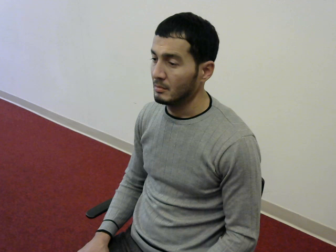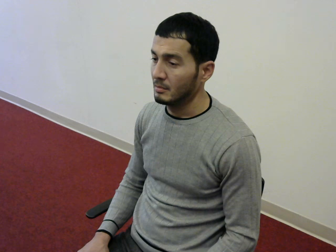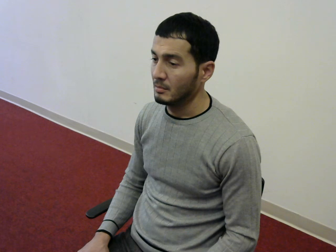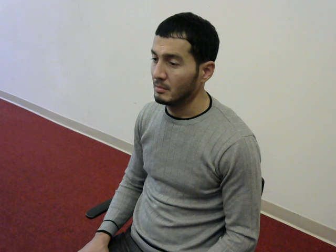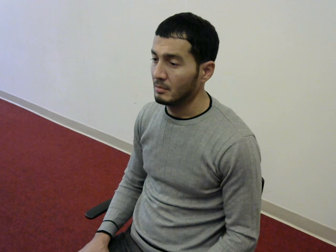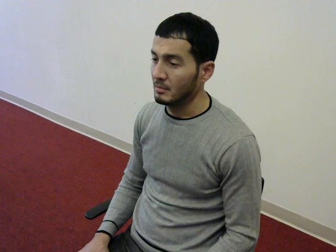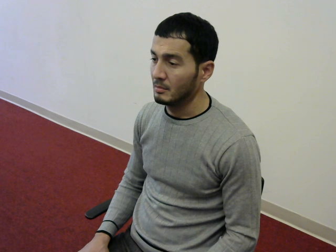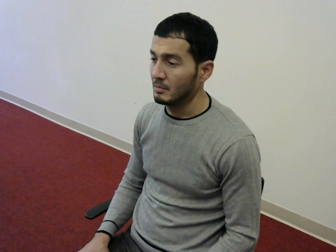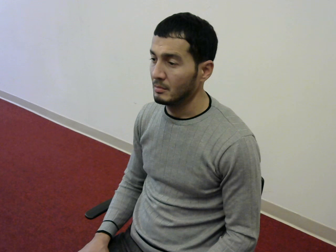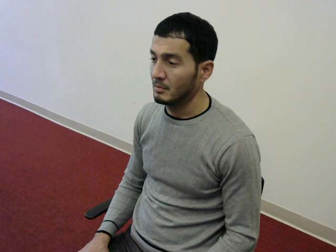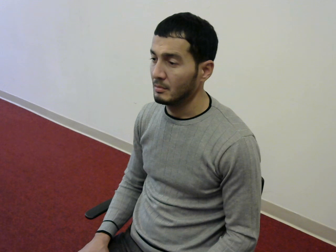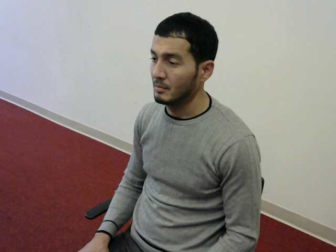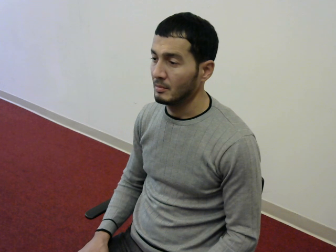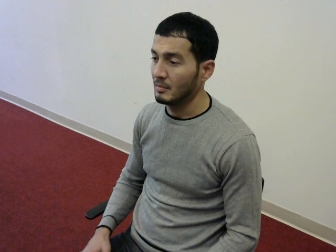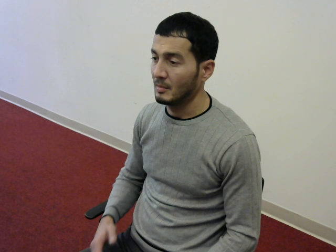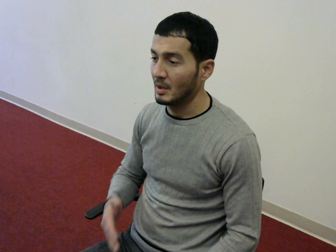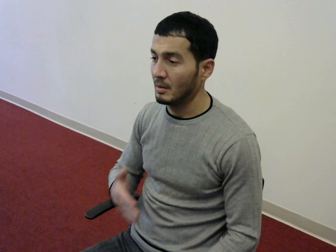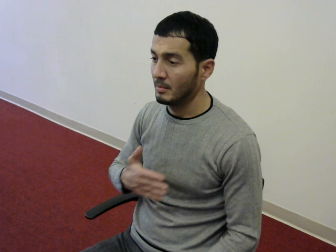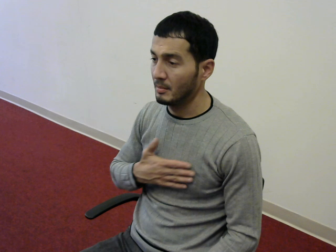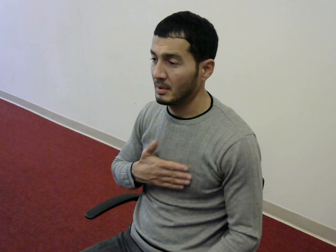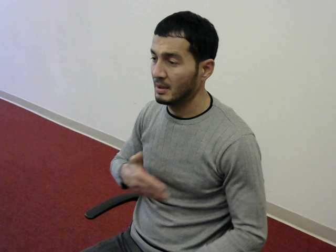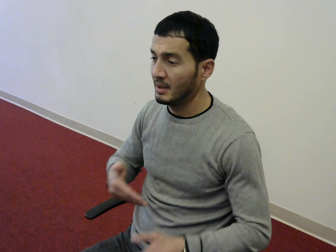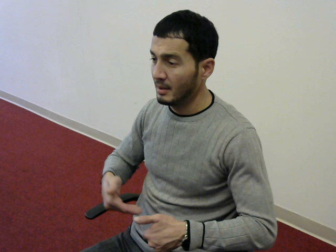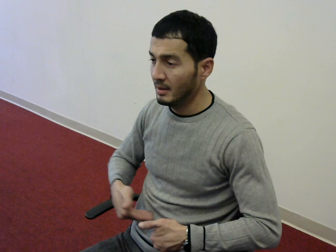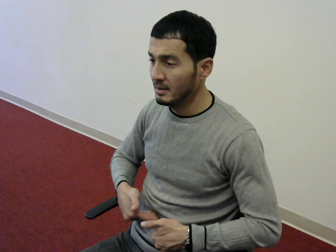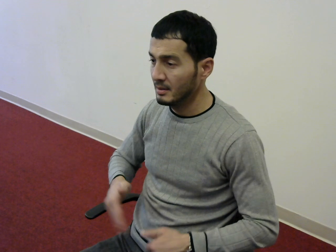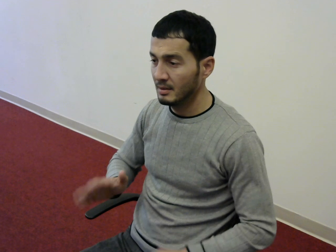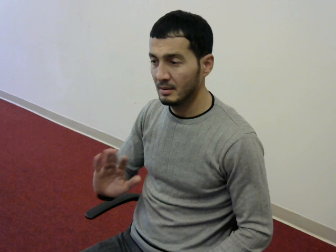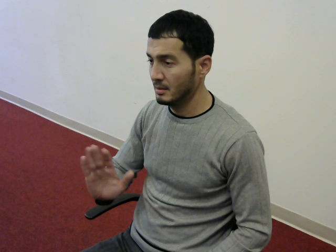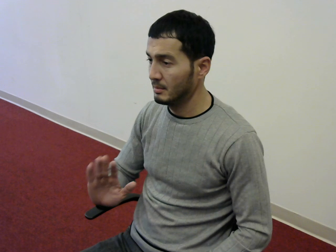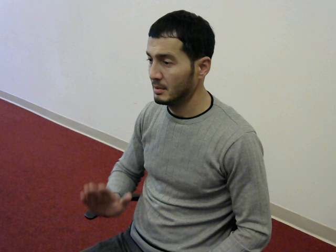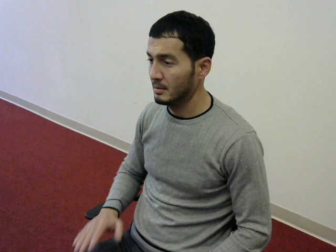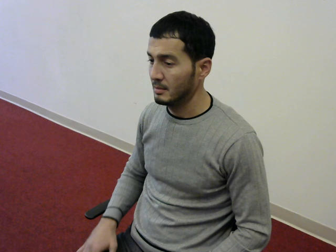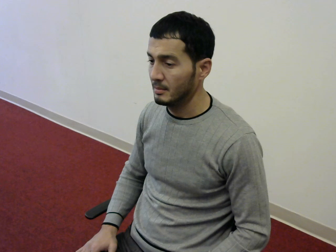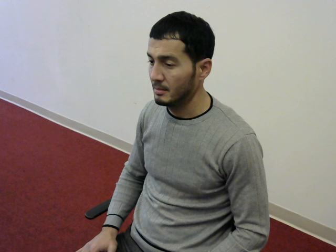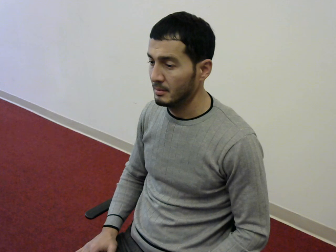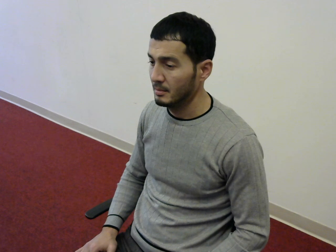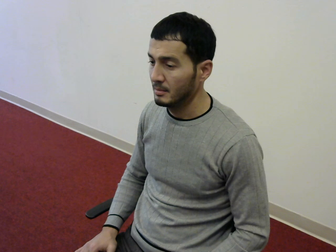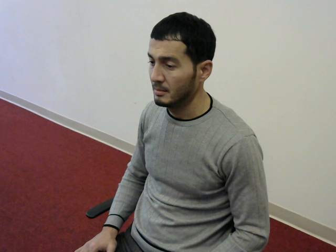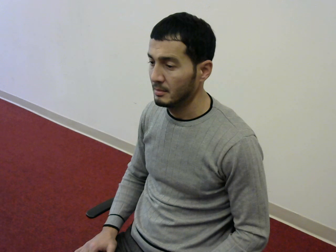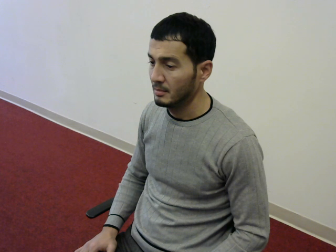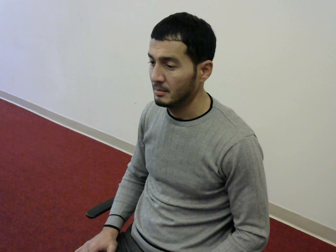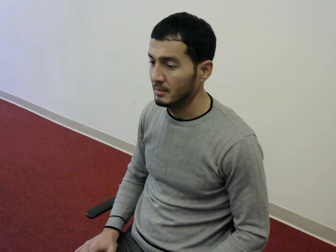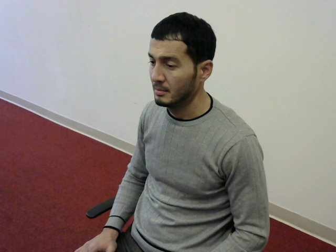Mən ac deyiləm